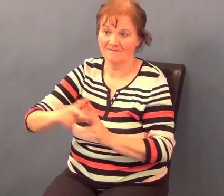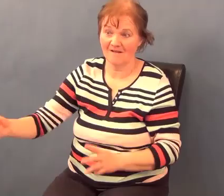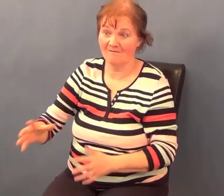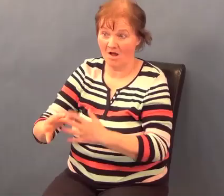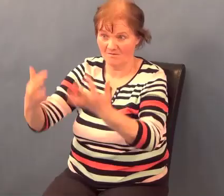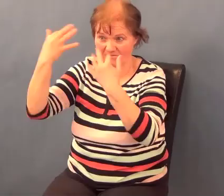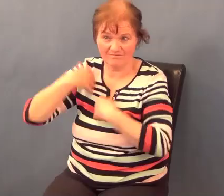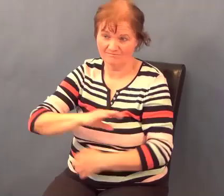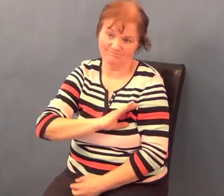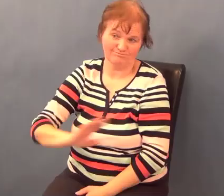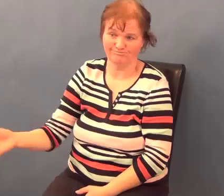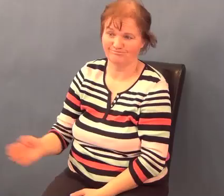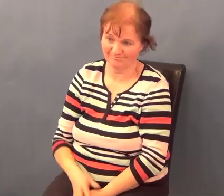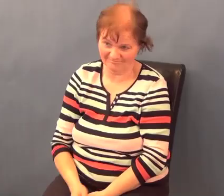Nie wolno na fontannę.